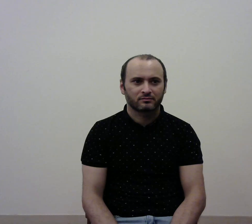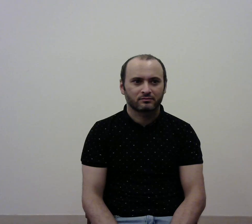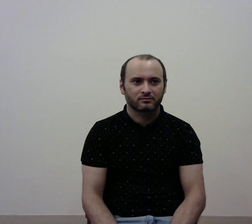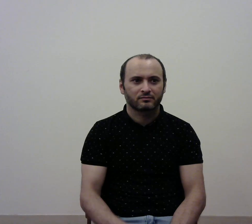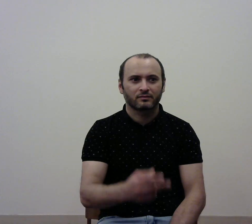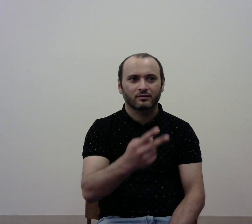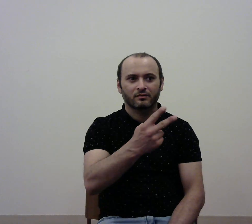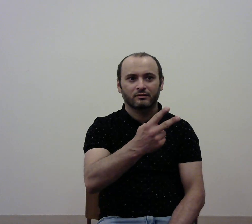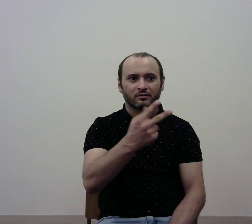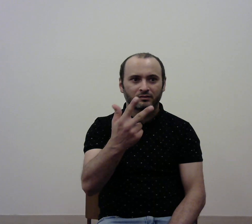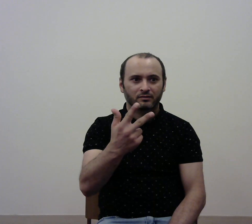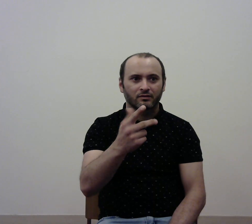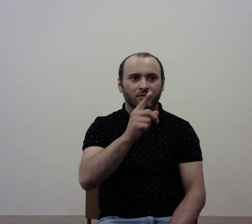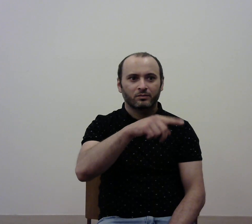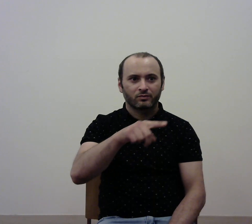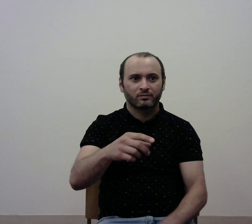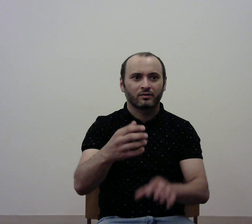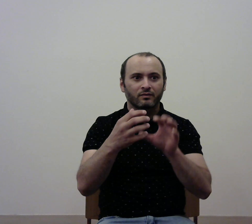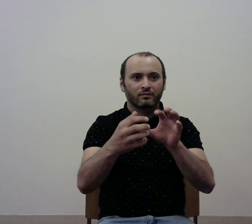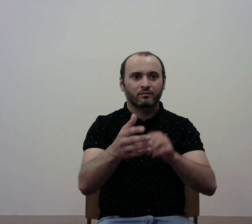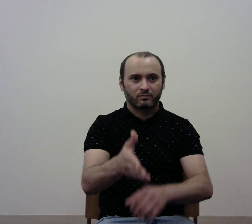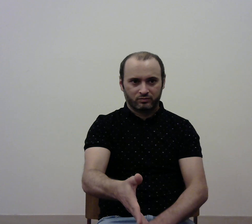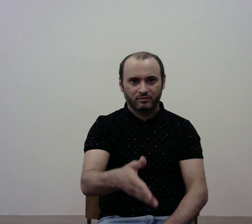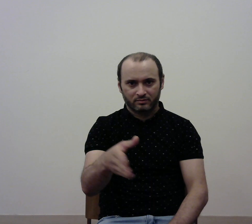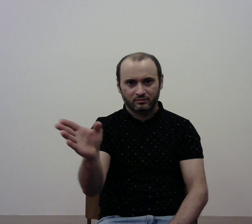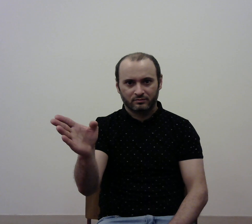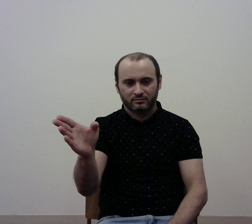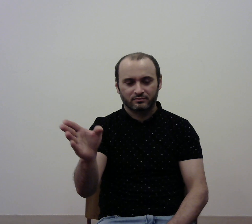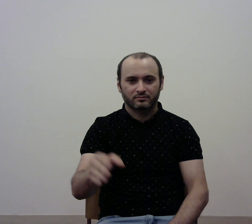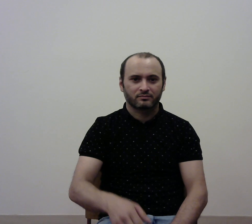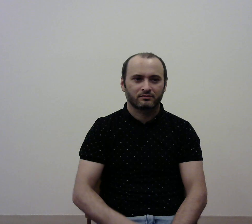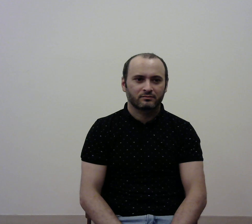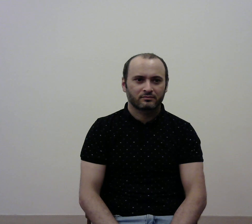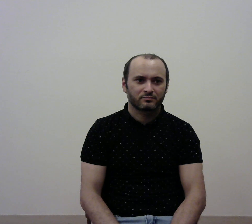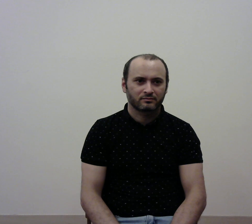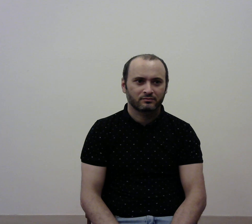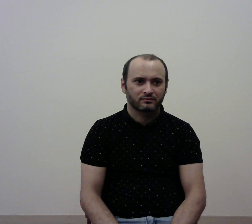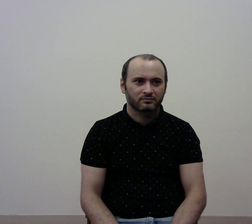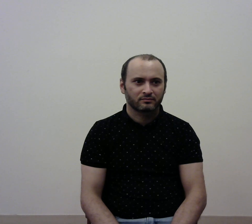23 saylı avtobus burdan keçir?